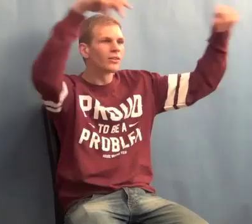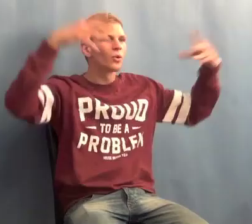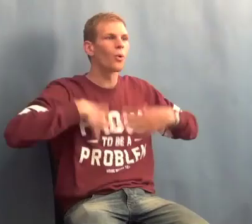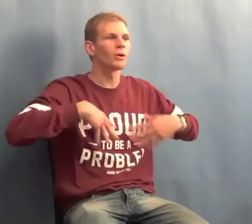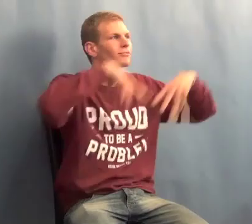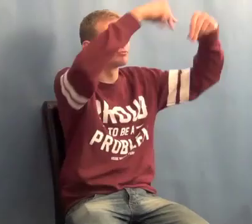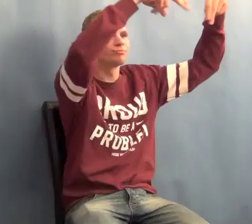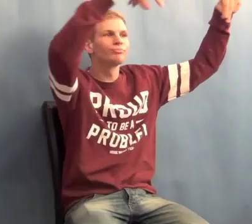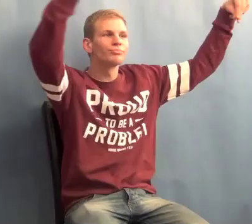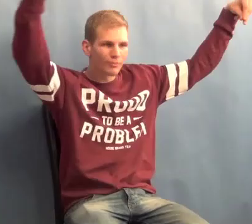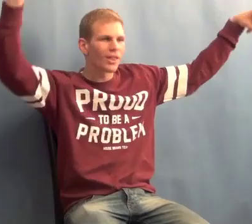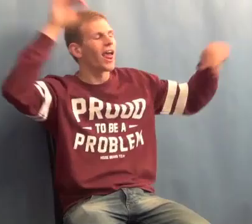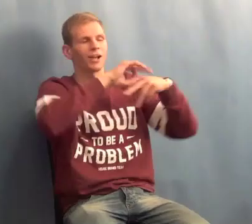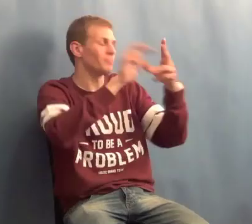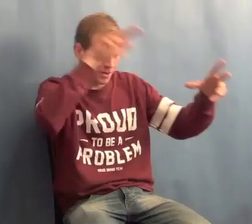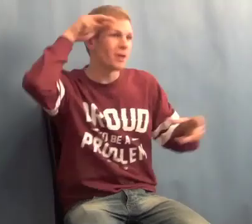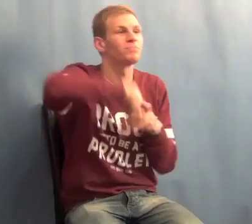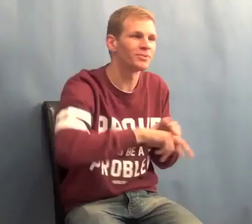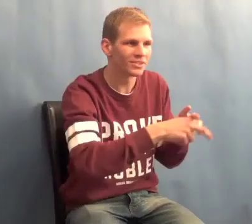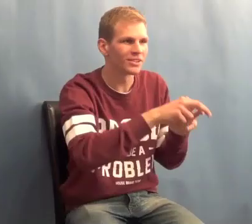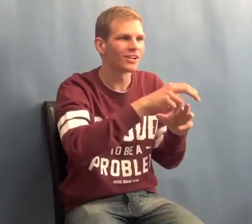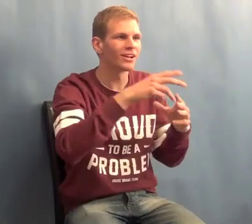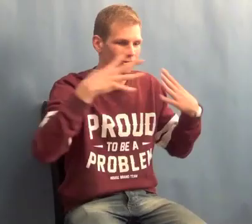Biegł taki rozkojarzony i wskoczył w ubranie.